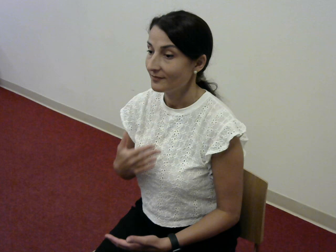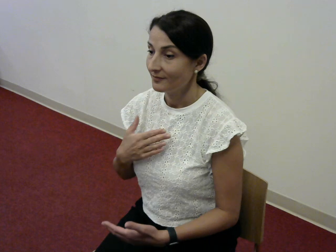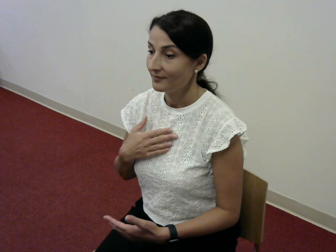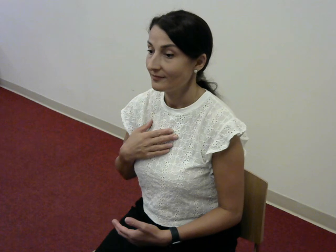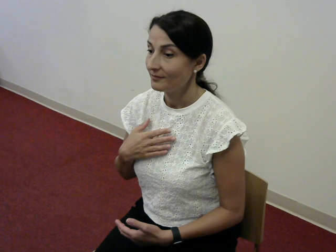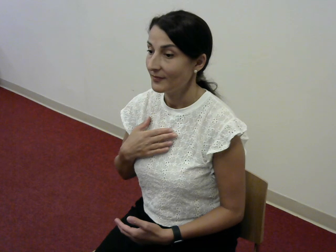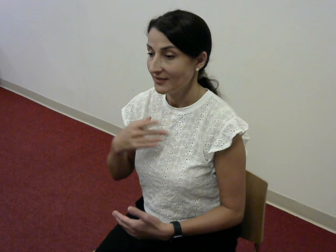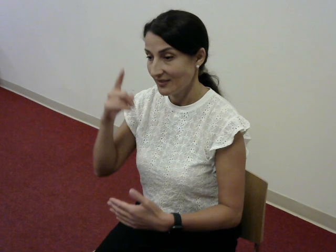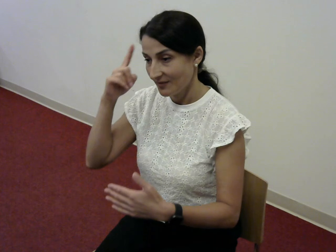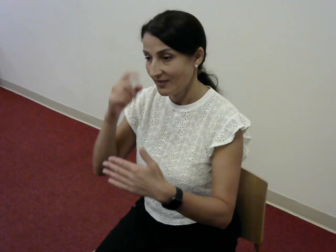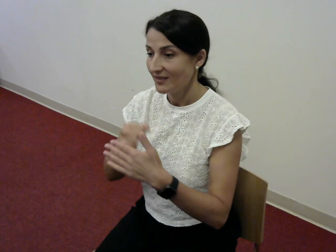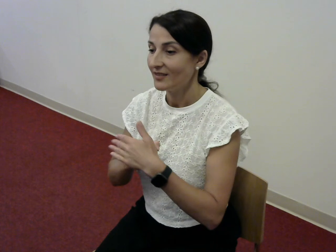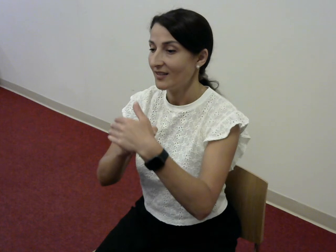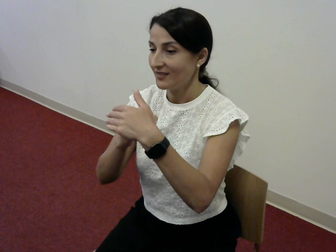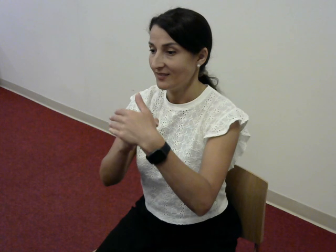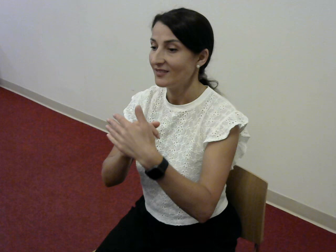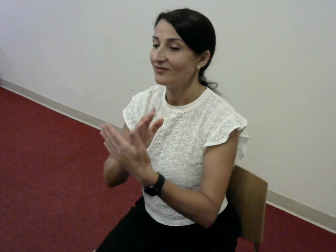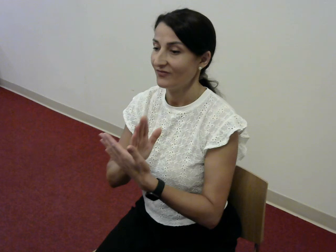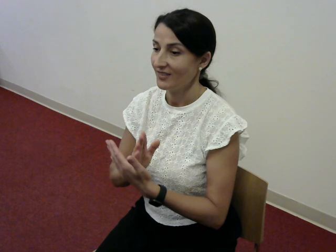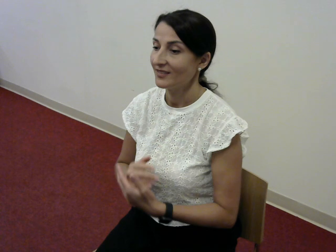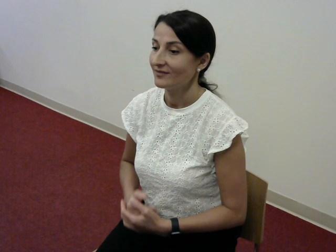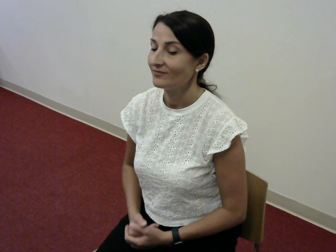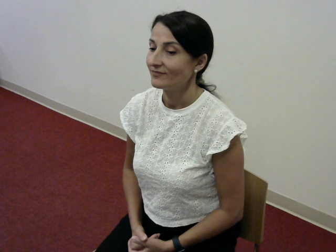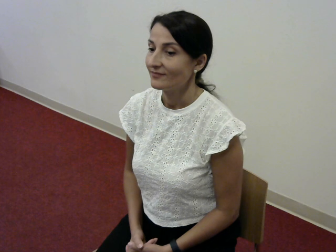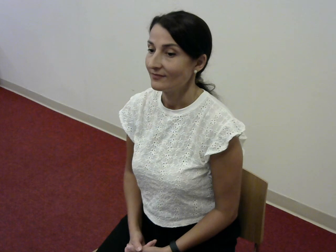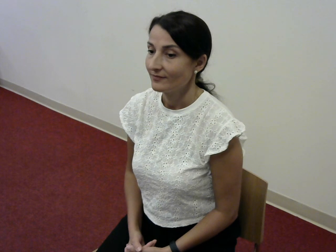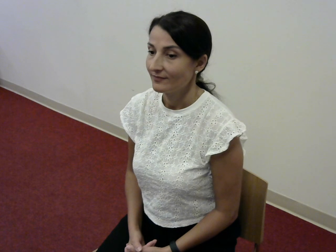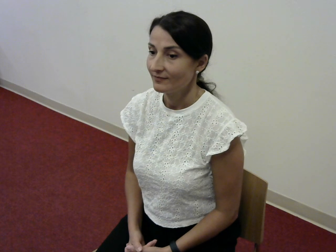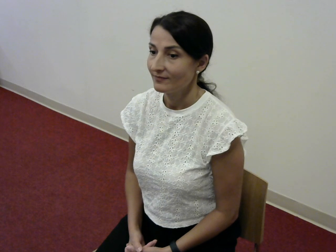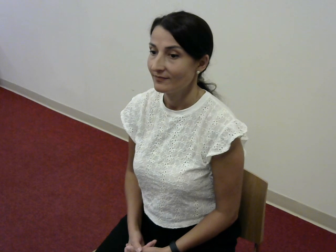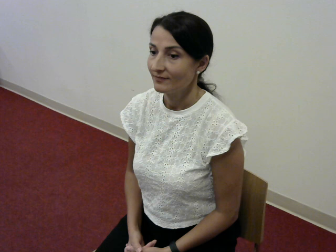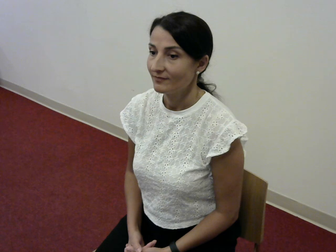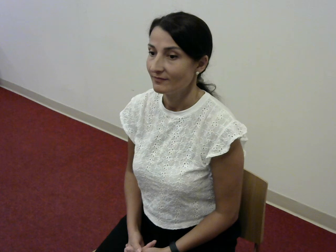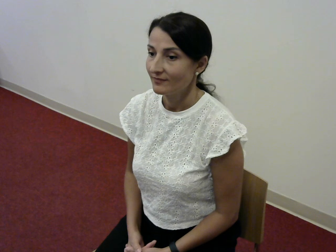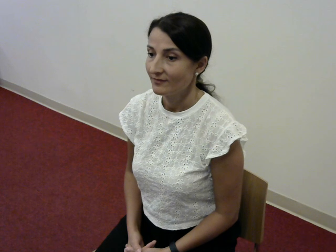Mənim qan təzyiqim var